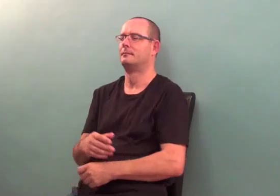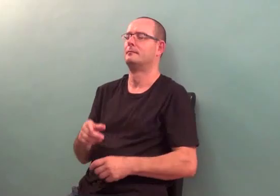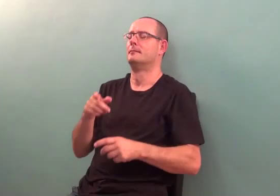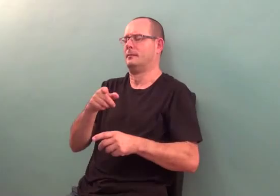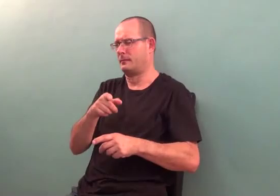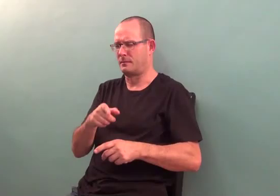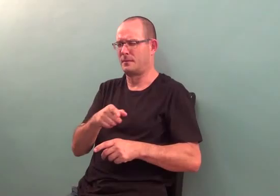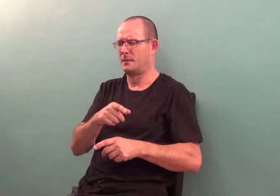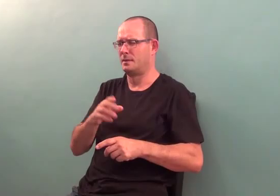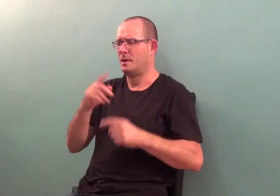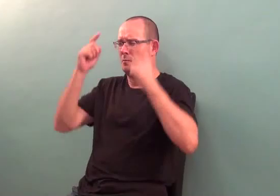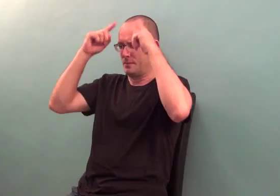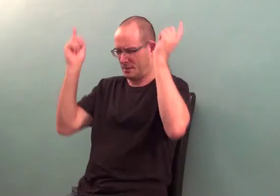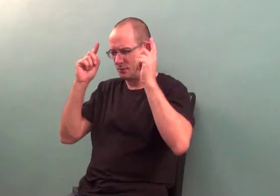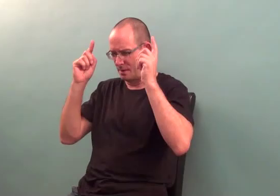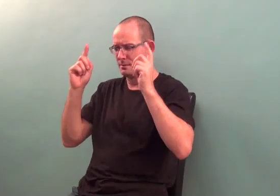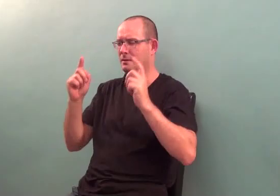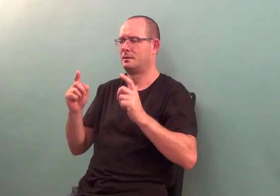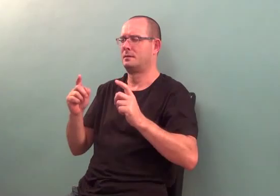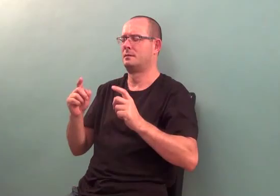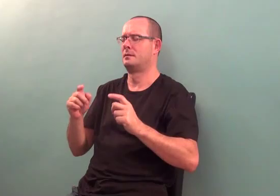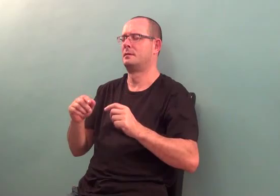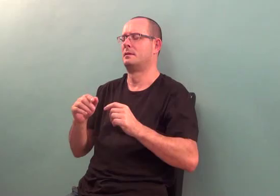To Myszka Miki.